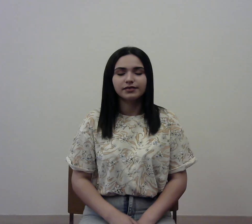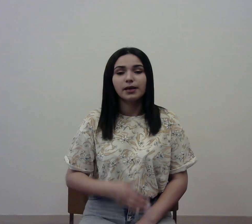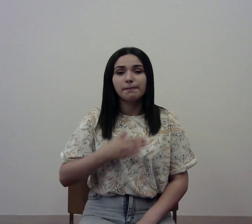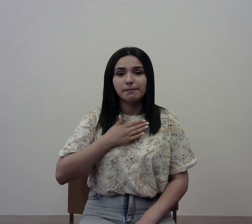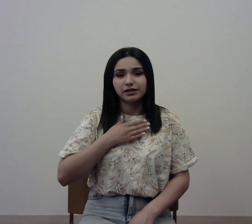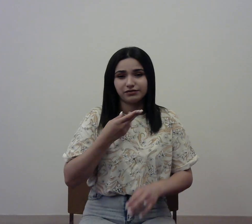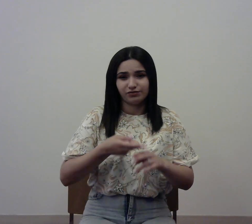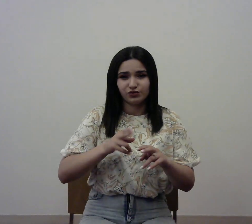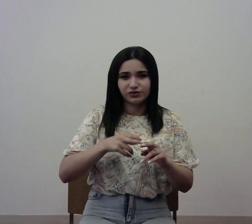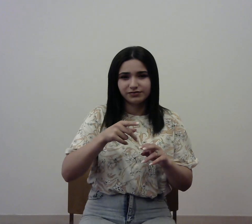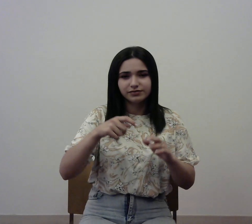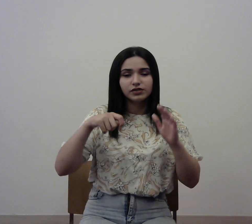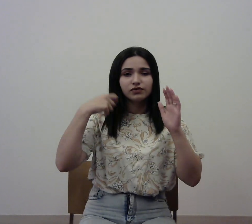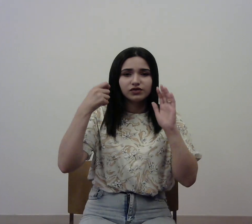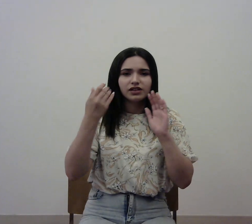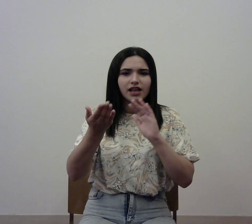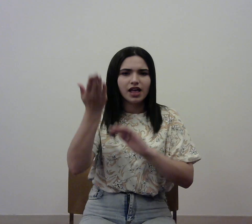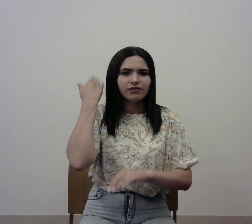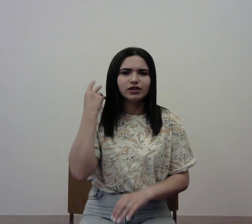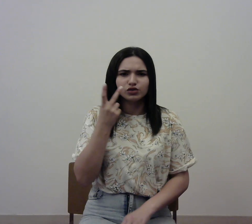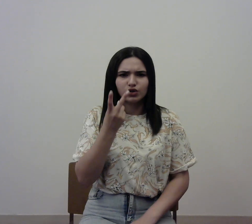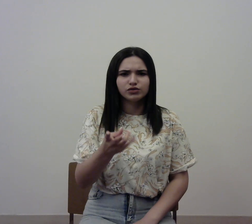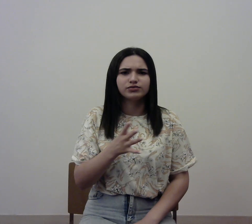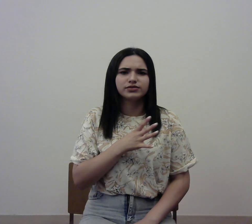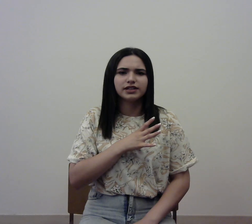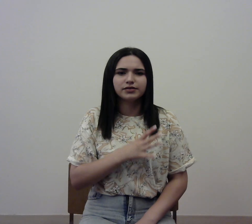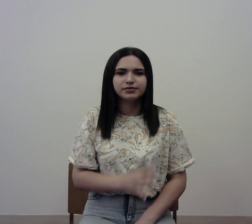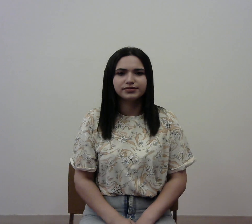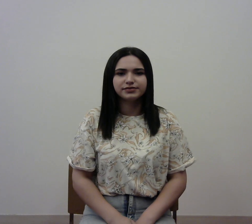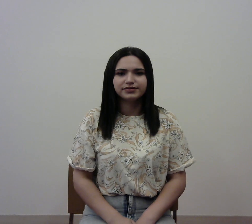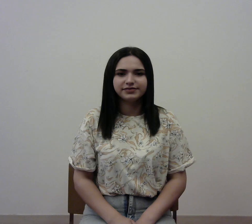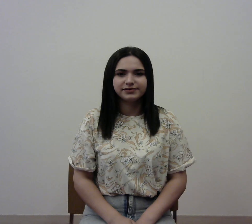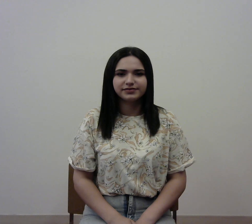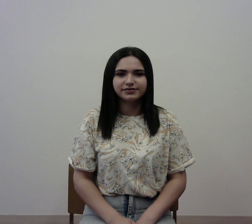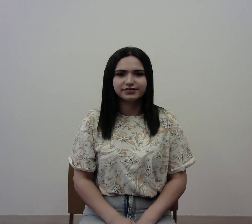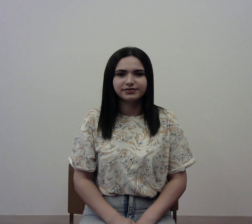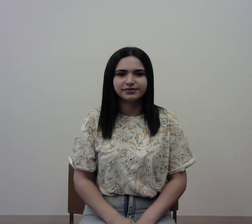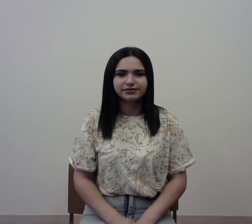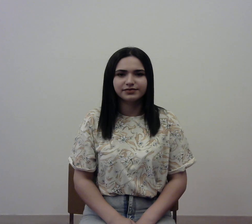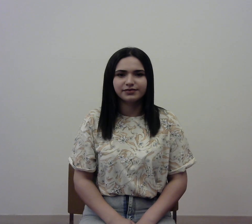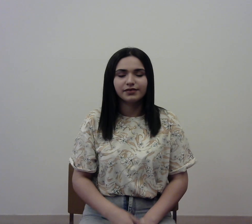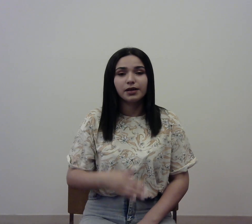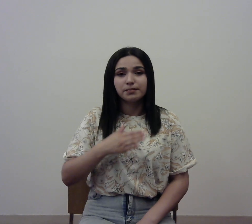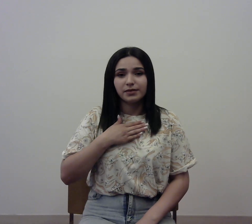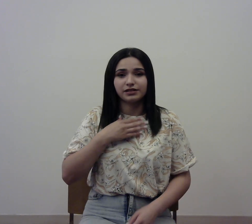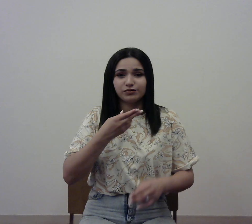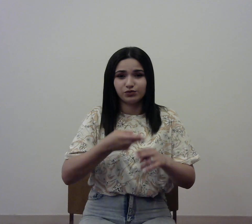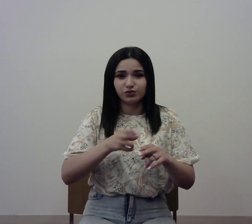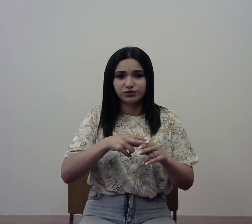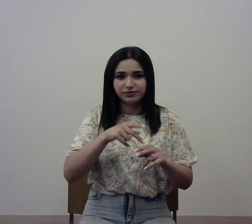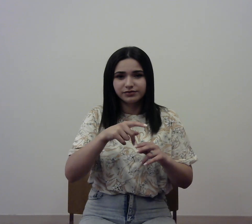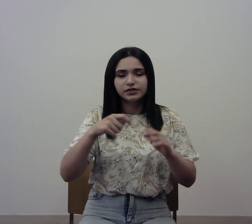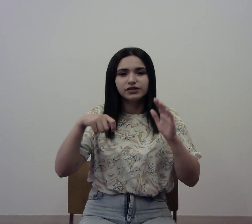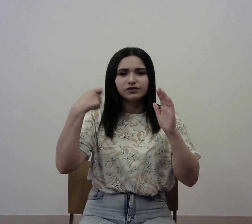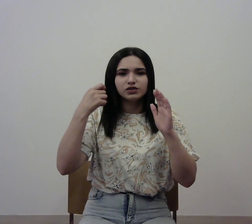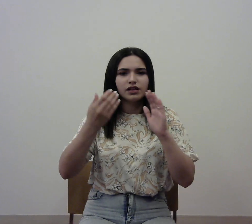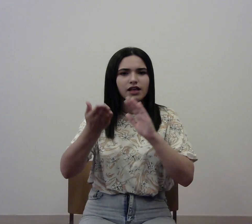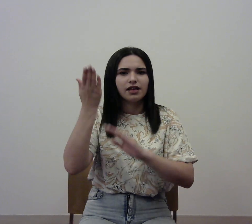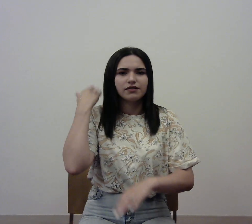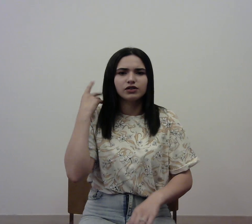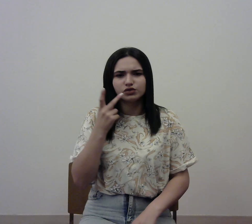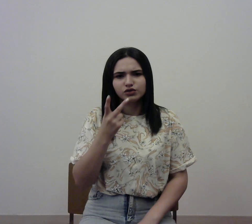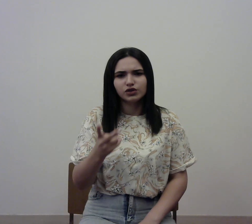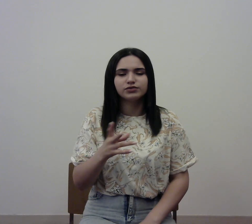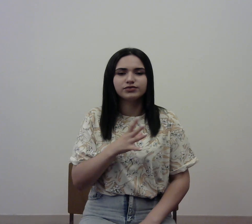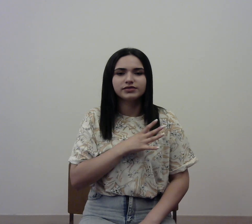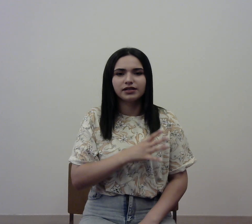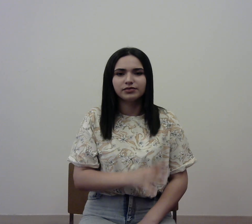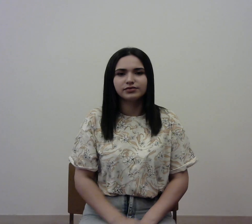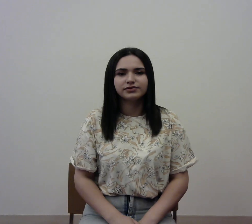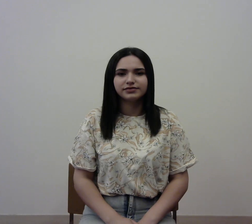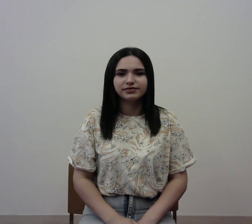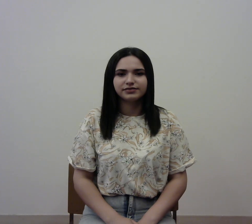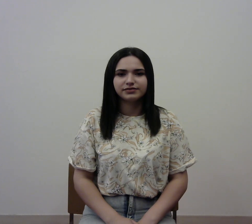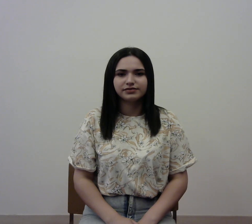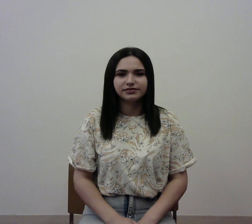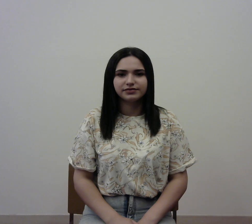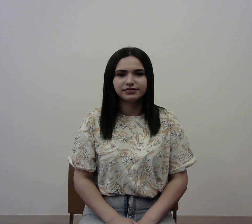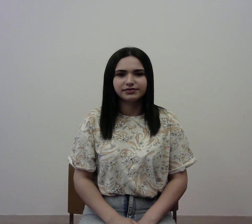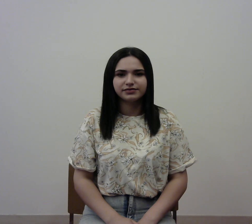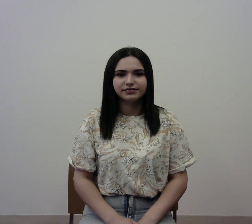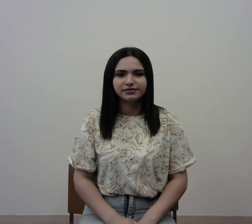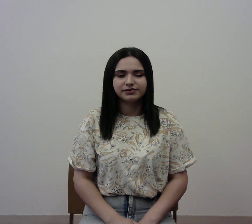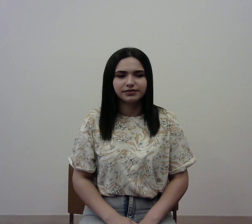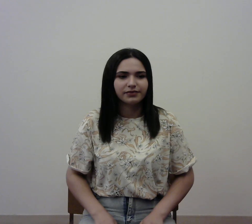Mən bu videonu daha əvvəl görmüşəm